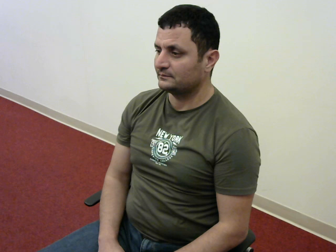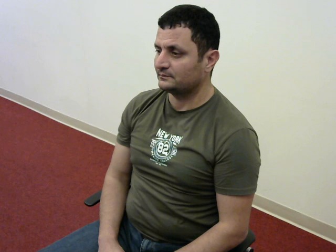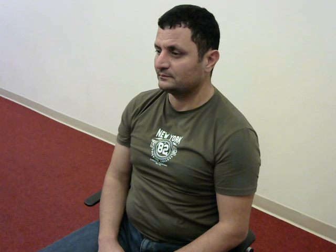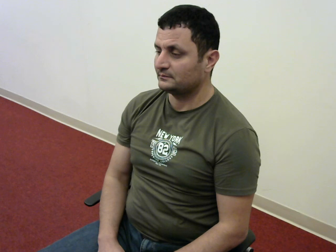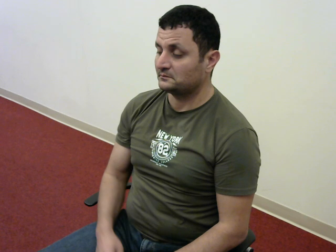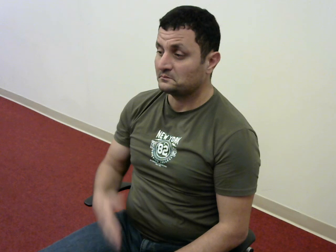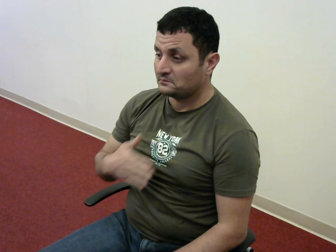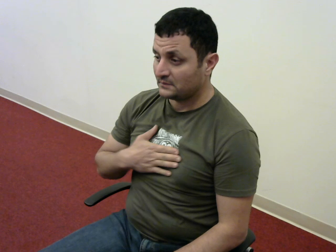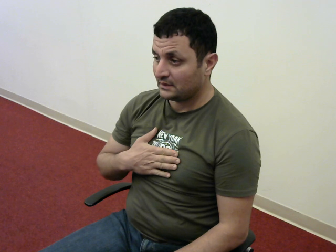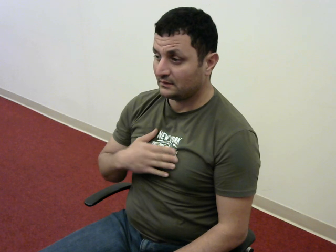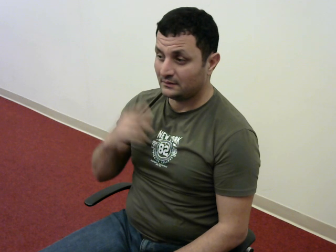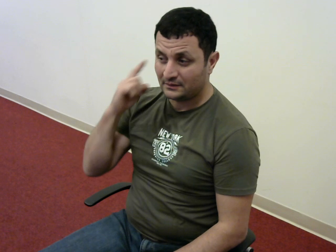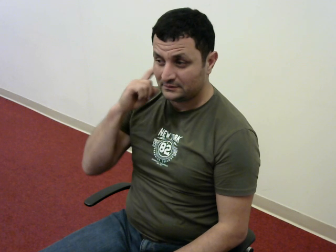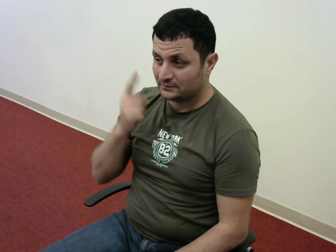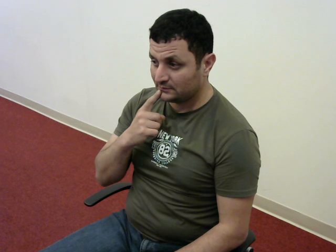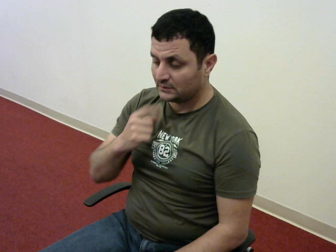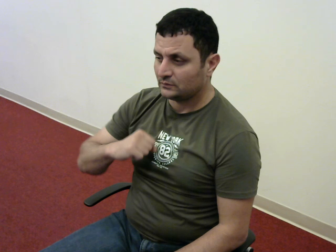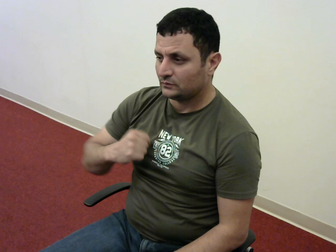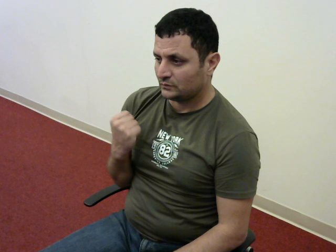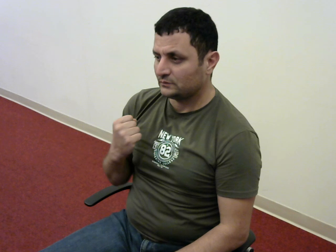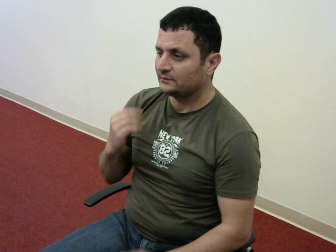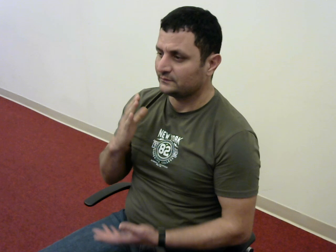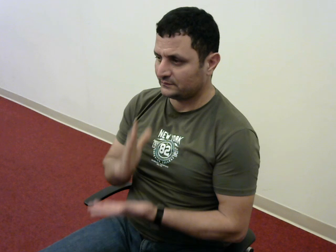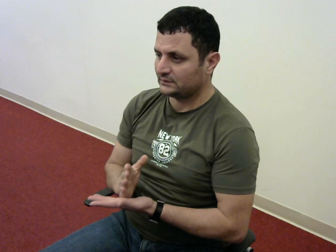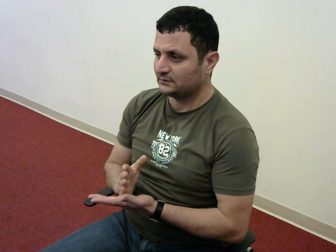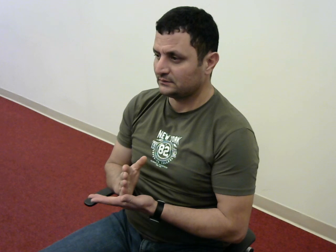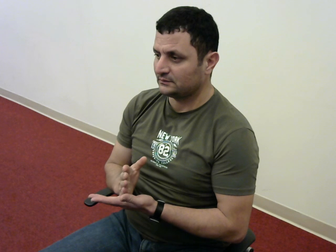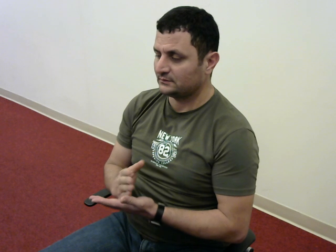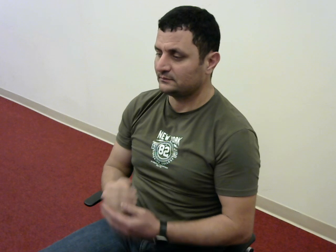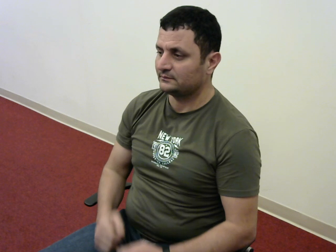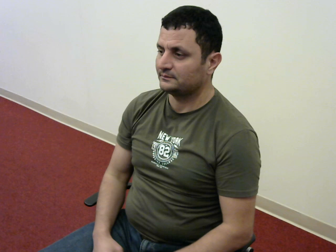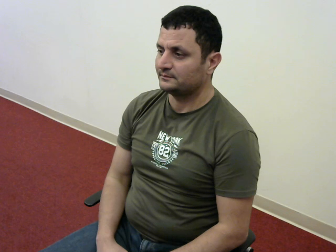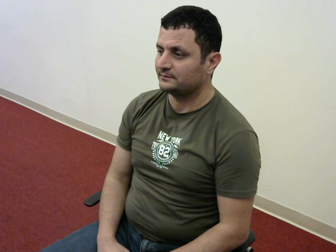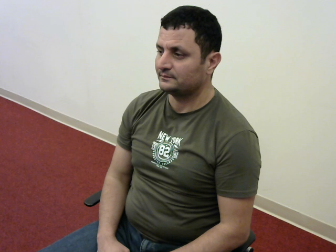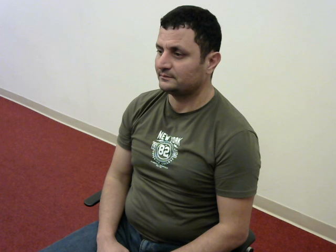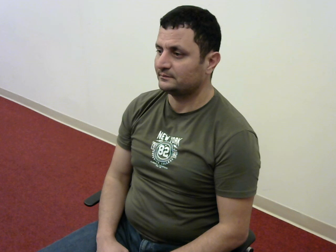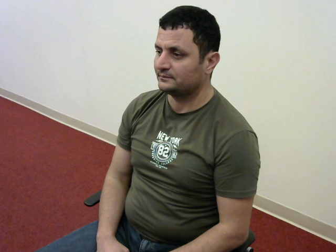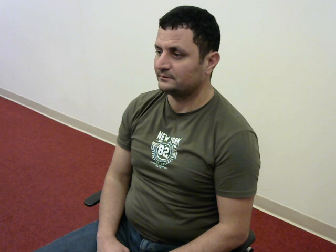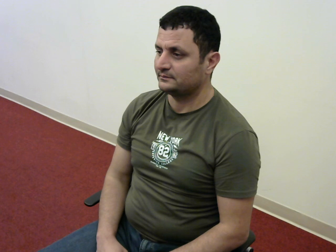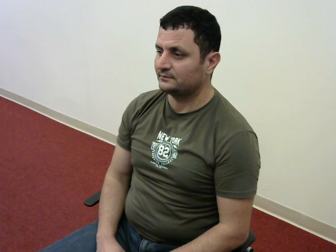Mənim eşitmə məhdudiyyətli dostlarım var